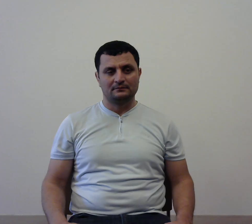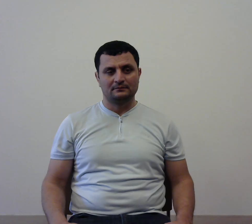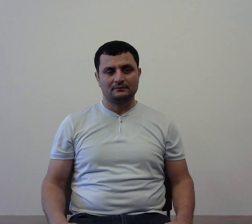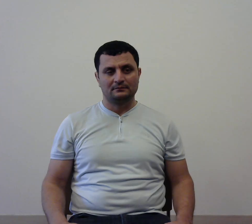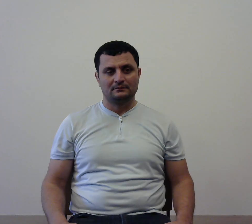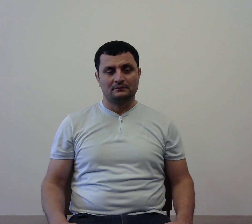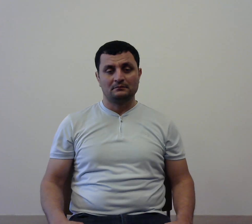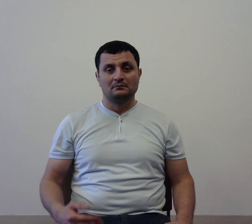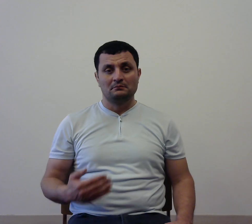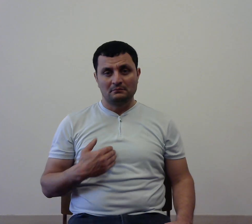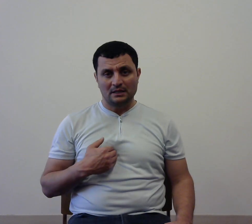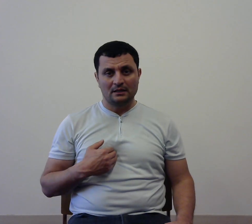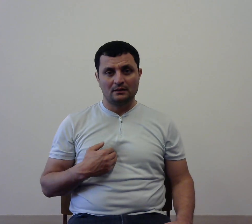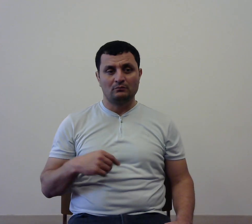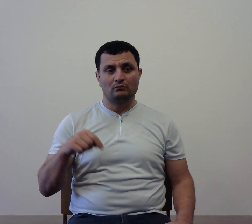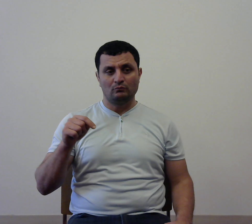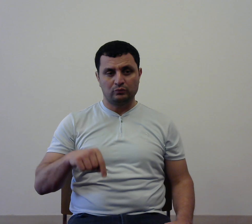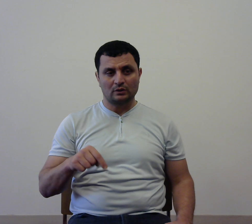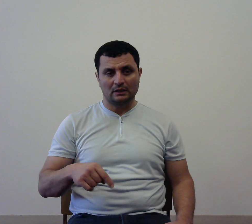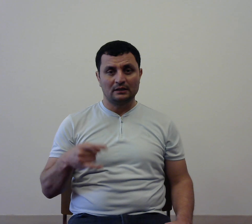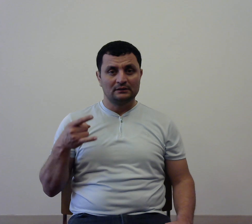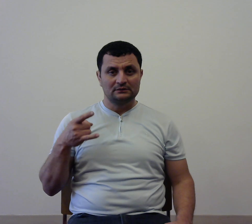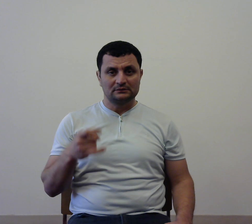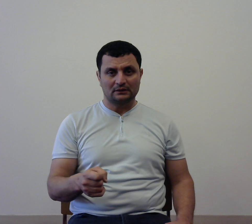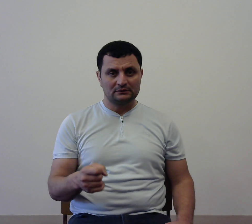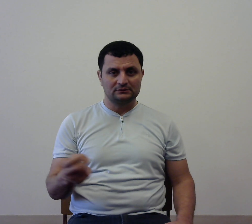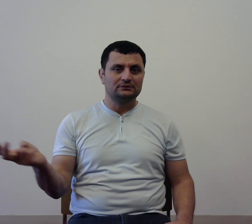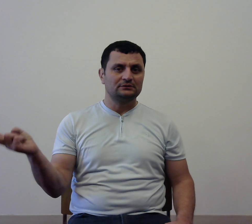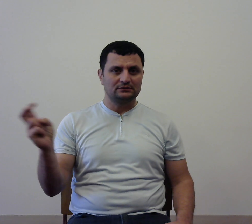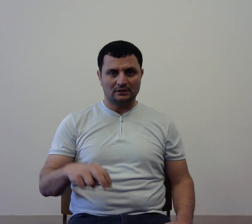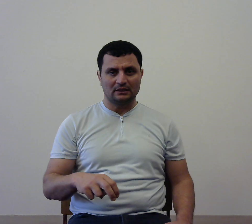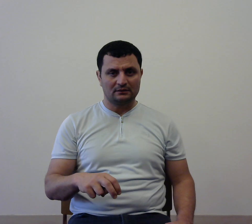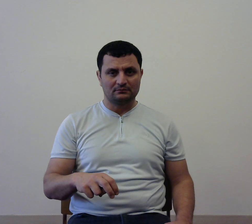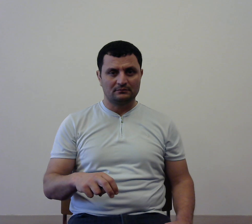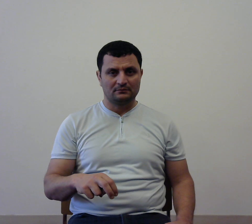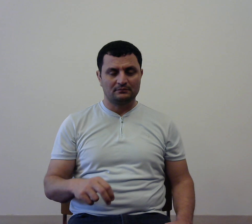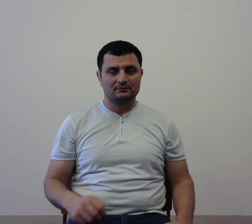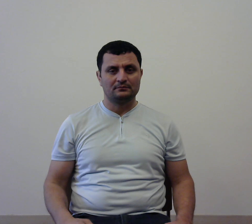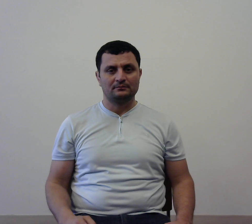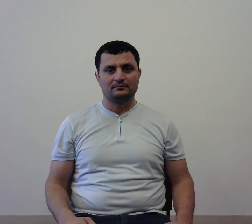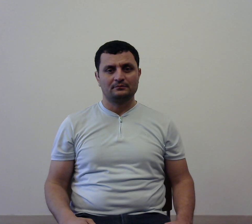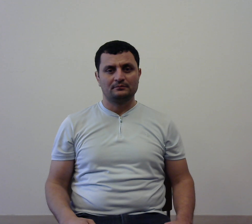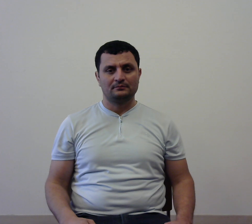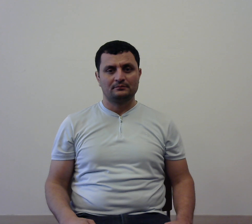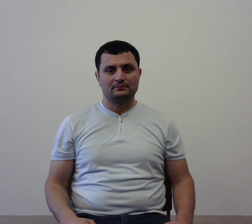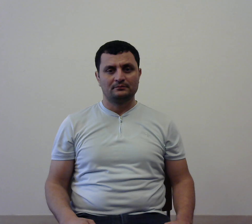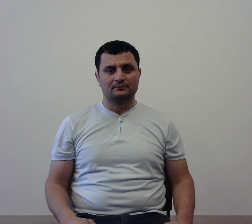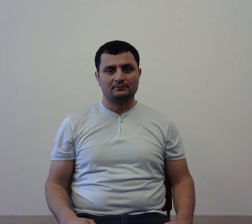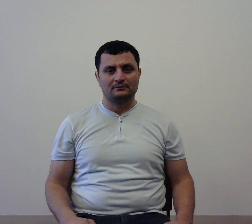Mən bura taksidə gəldim